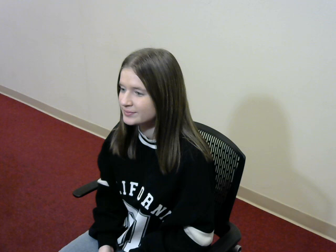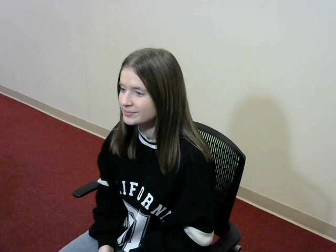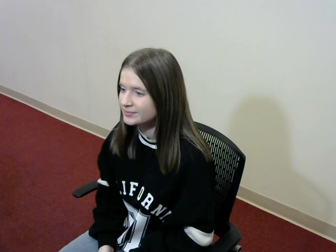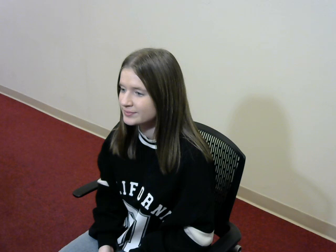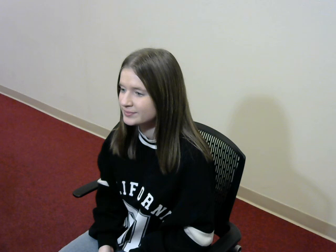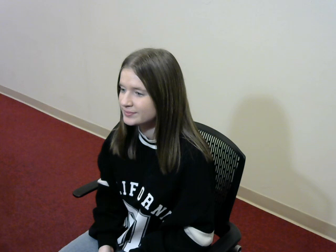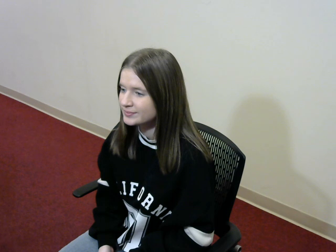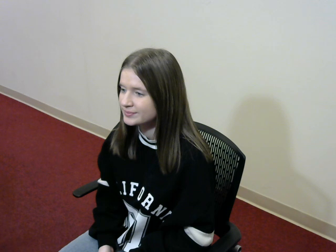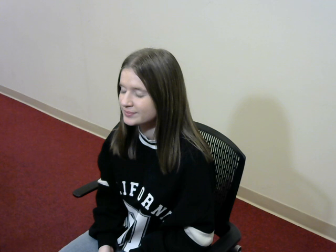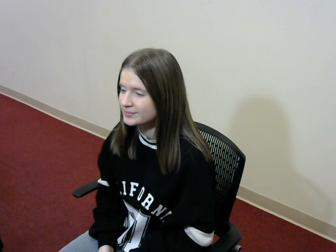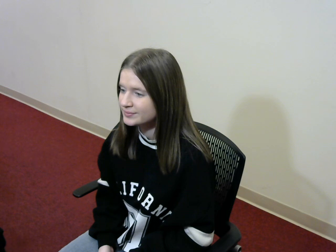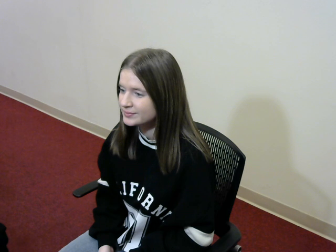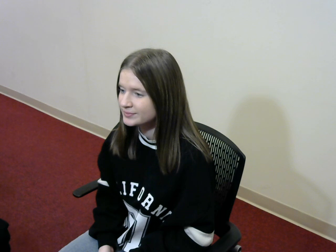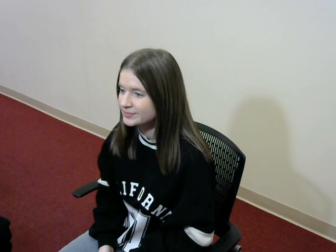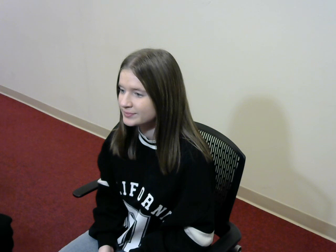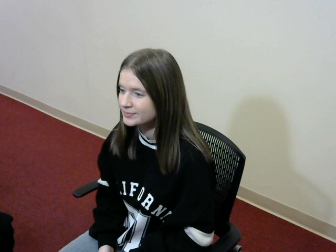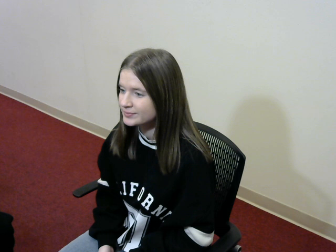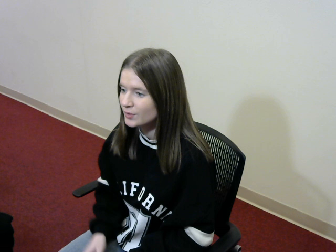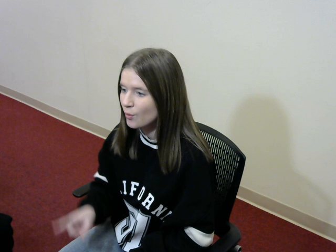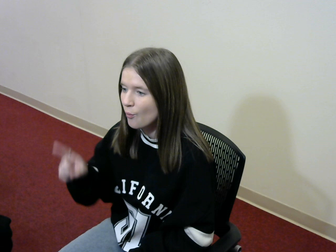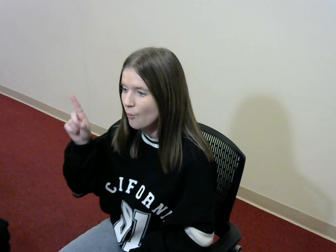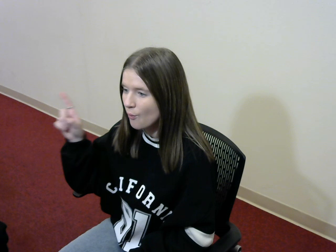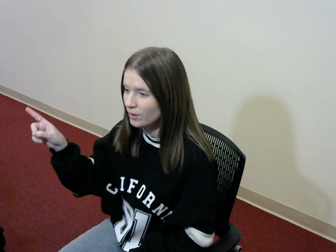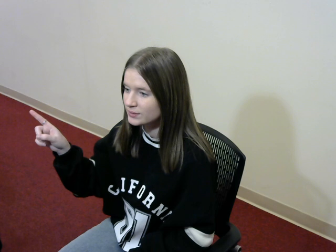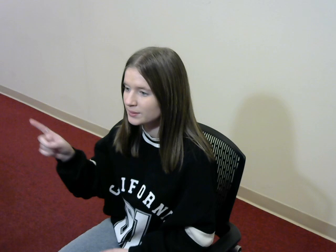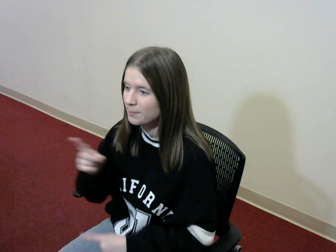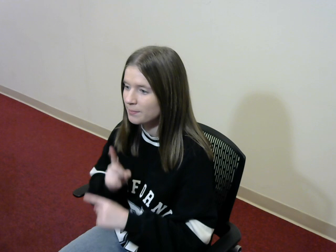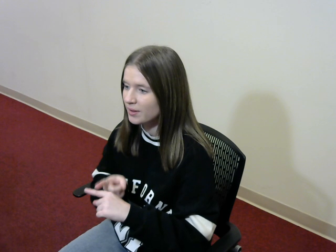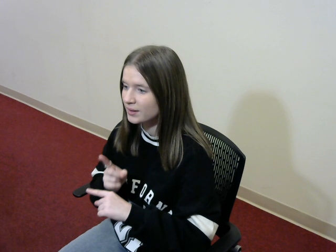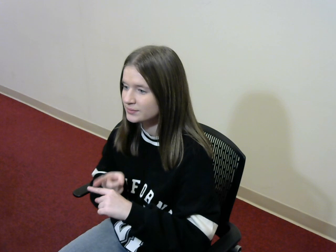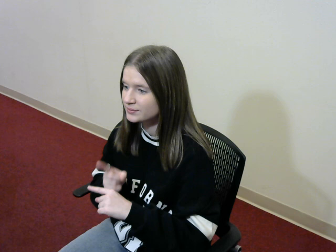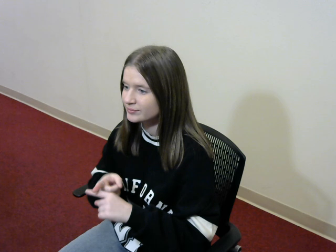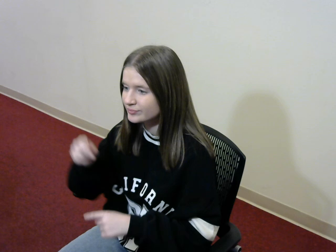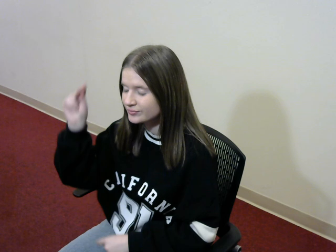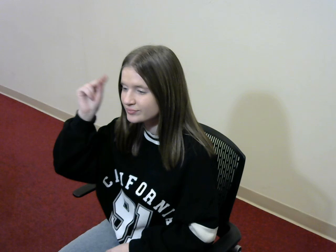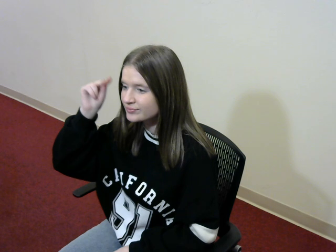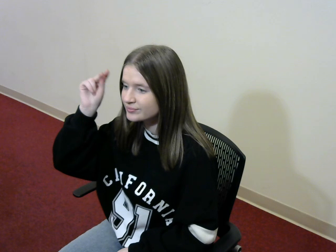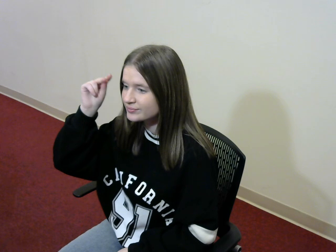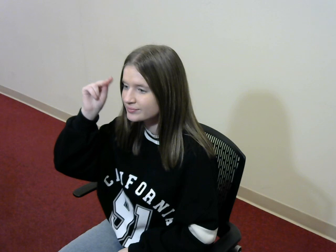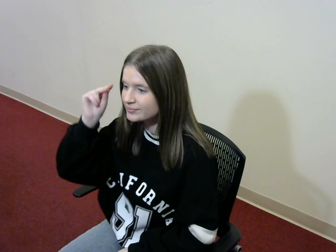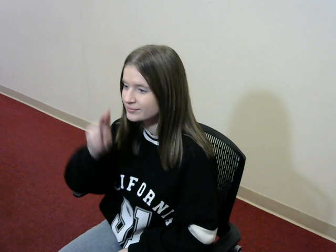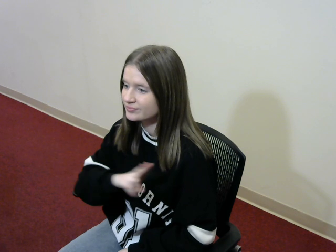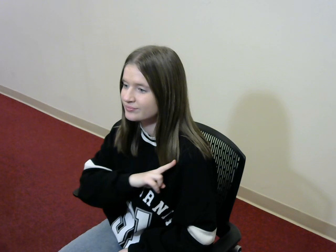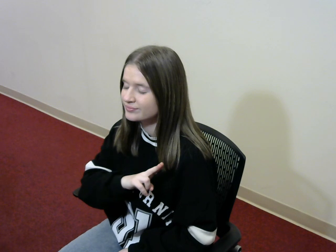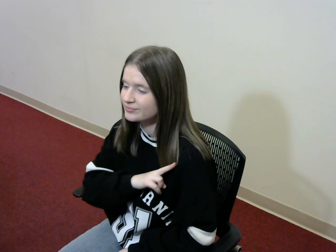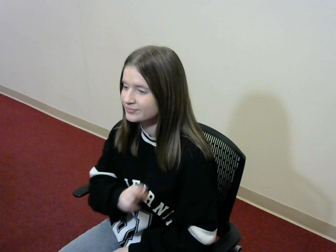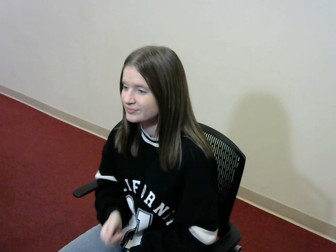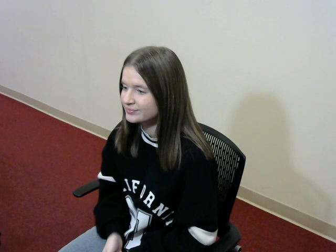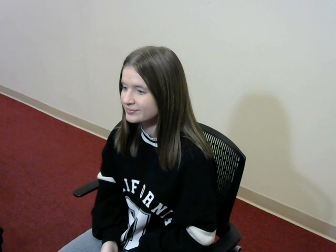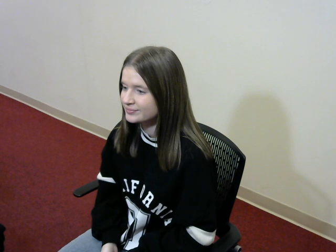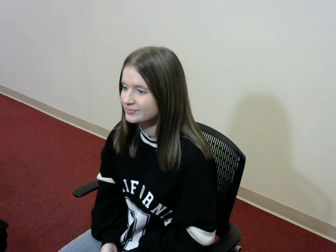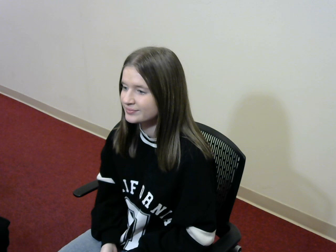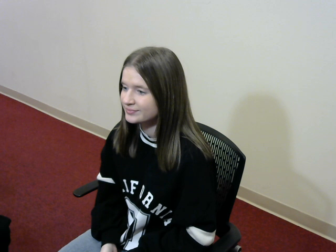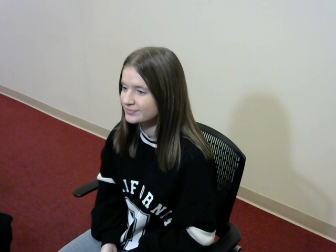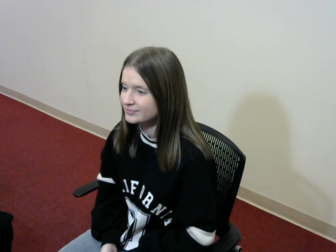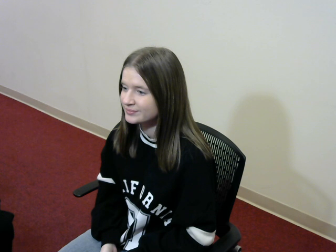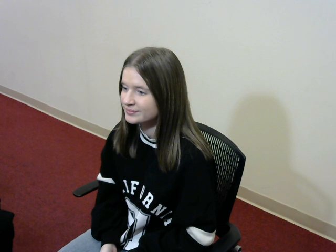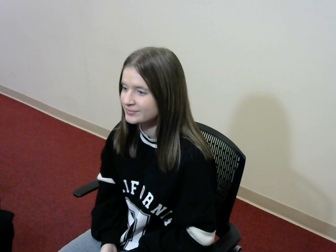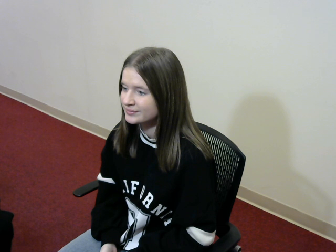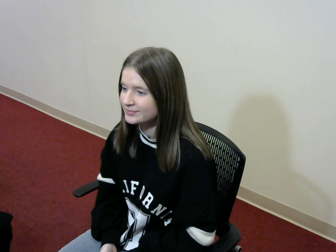O riyazi dərsləri sevir